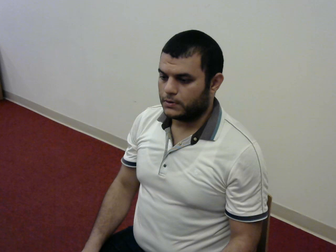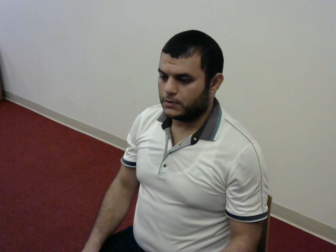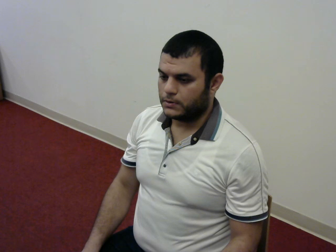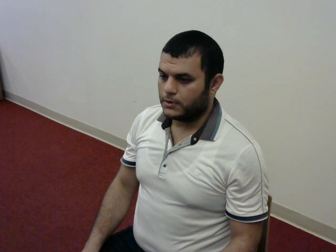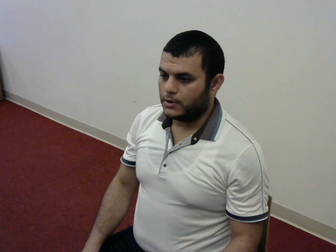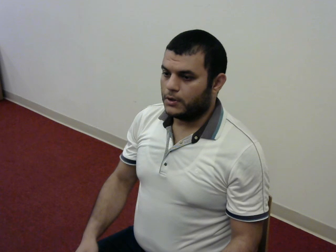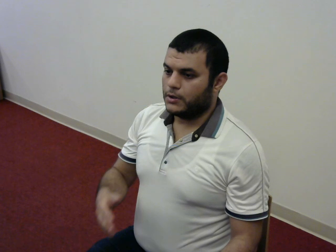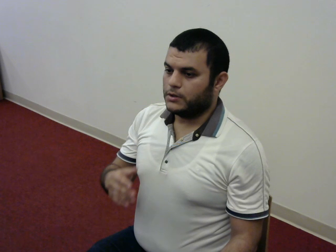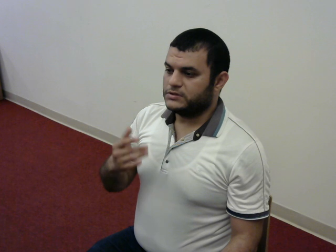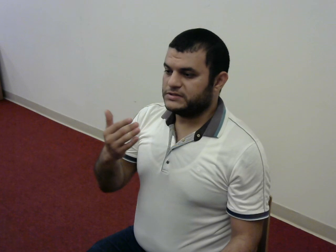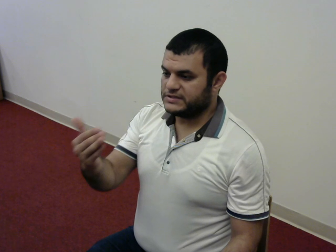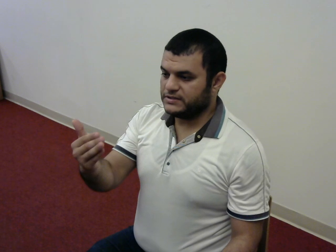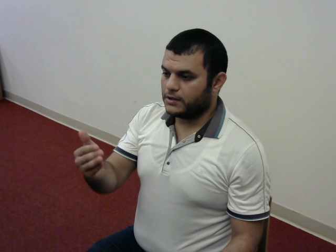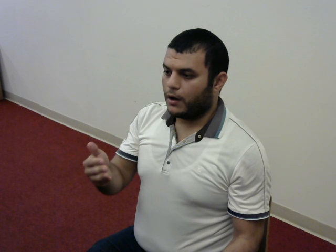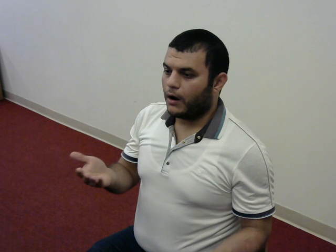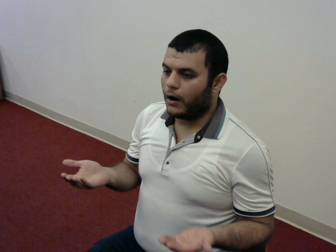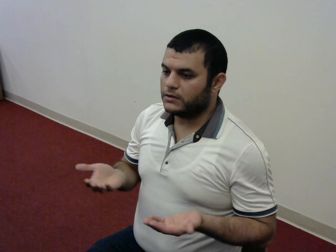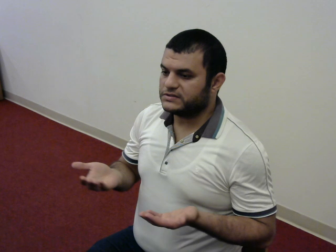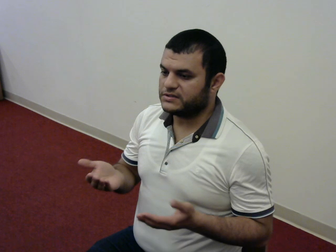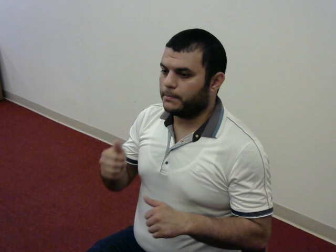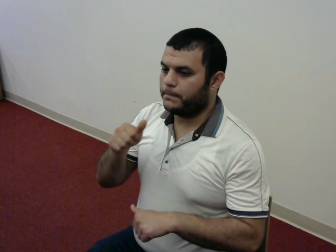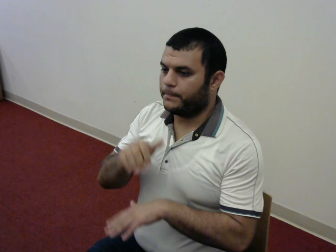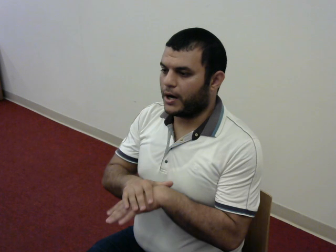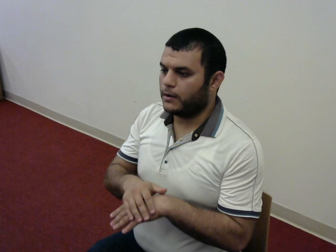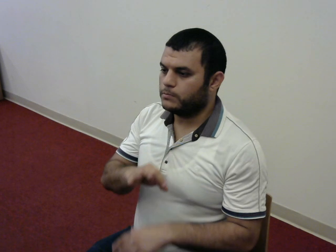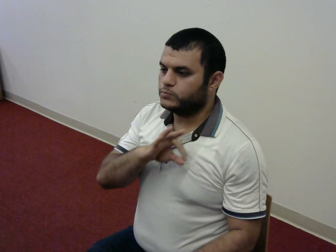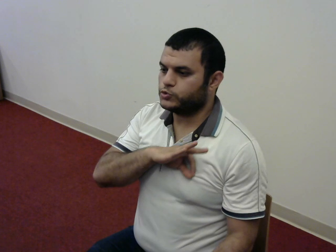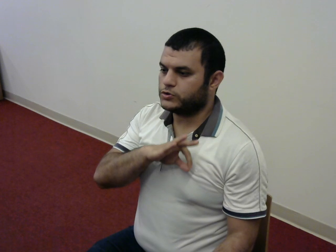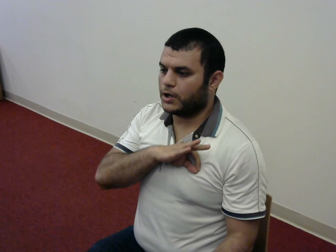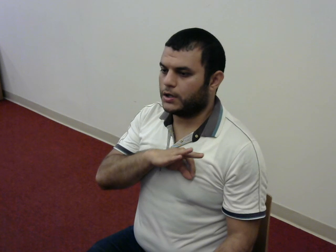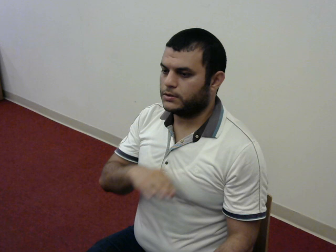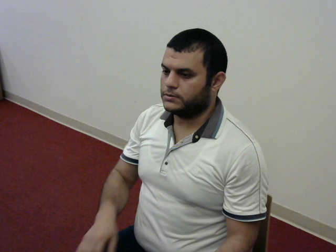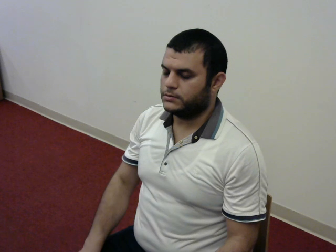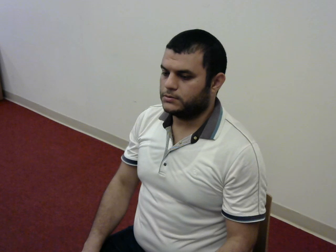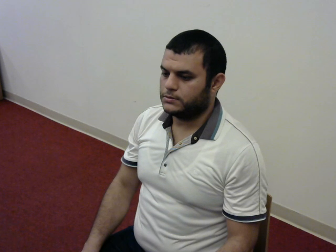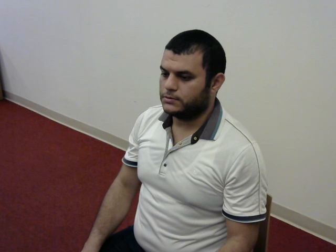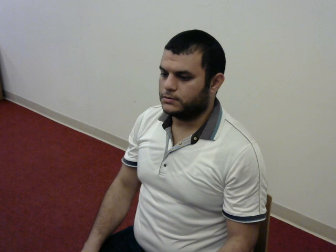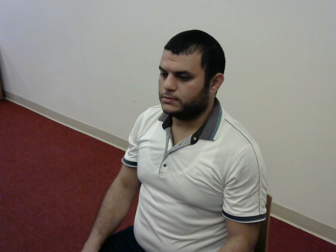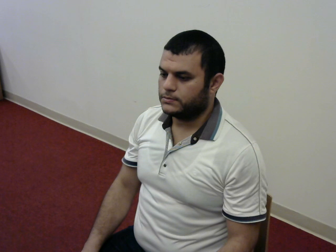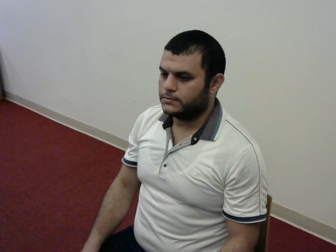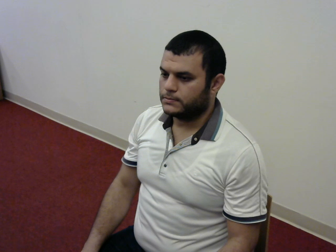Siz hansı bankın müştərisisiniz?